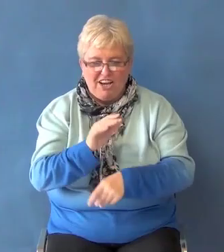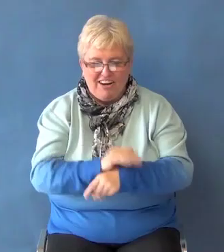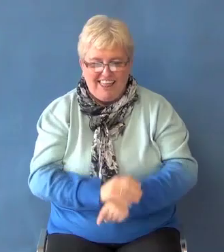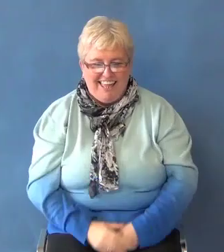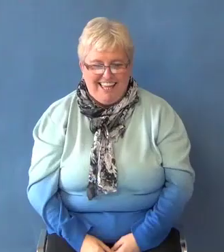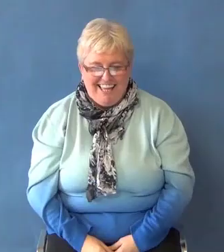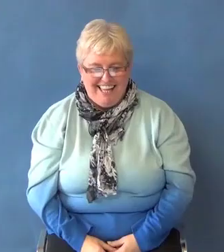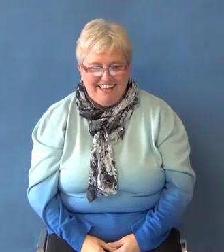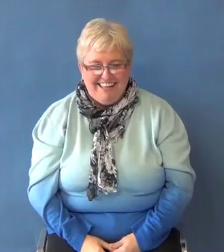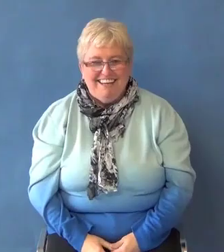Do kina z kolegą.